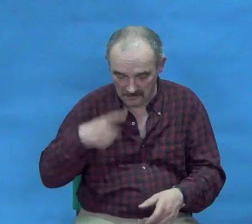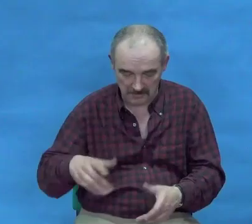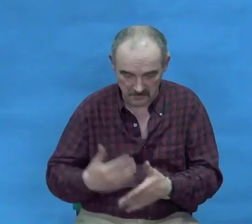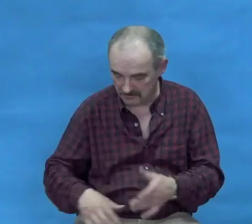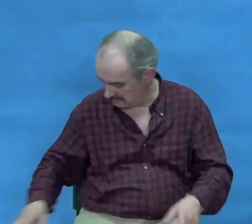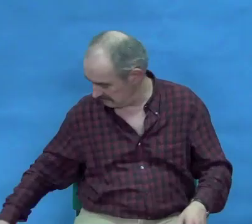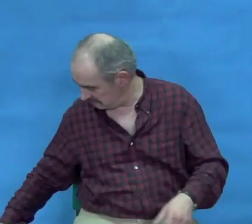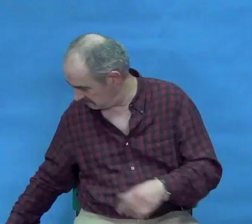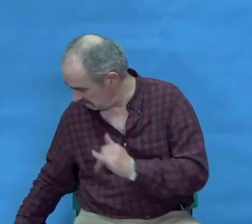Zastanowiło go to.